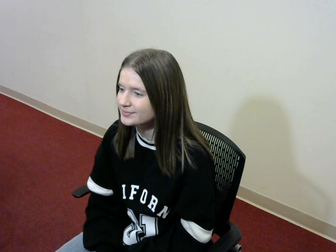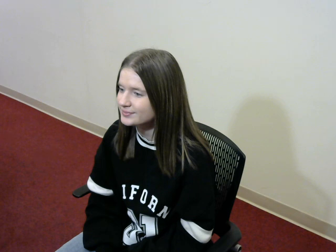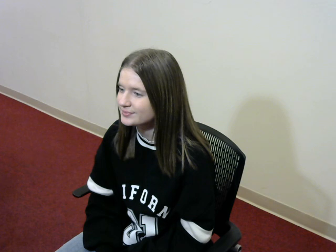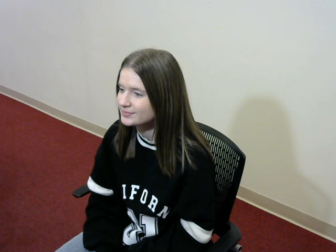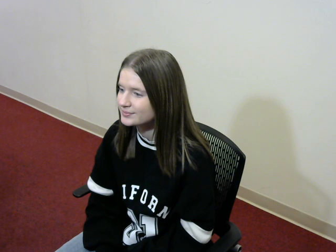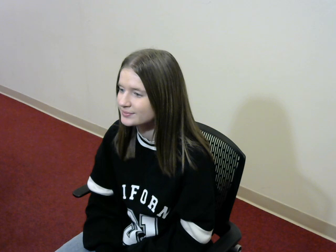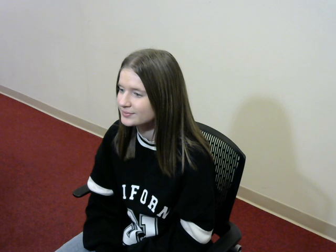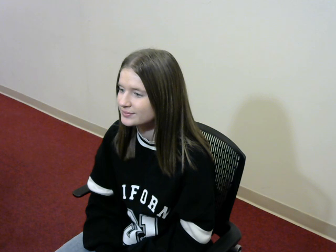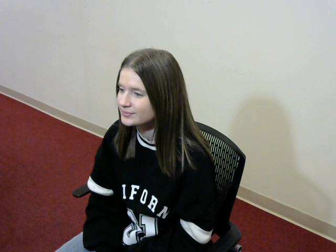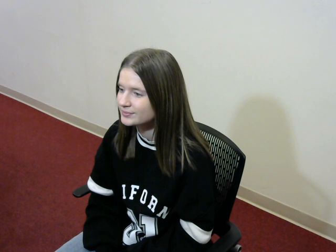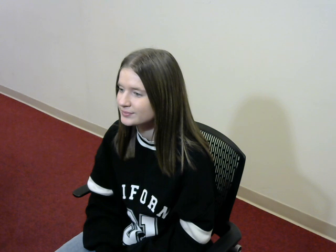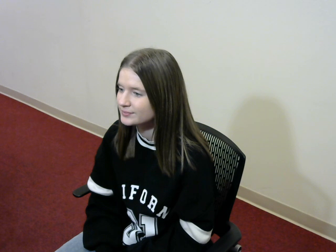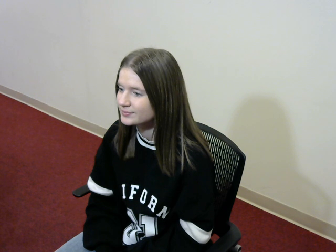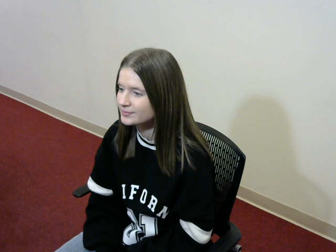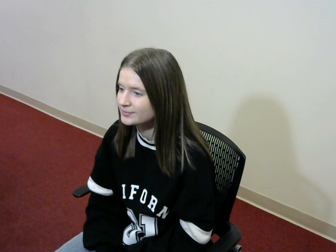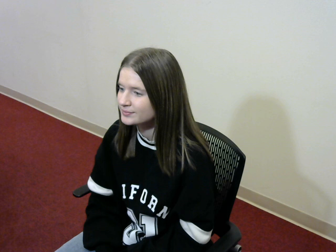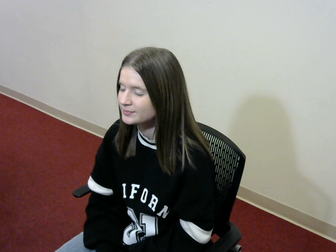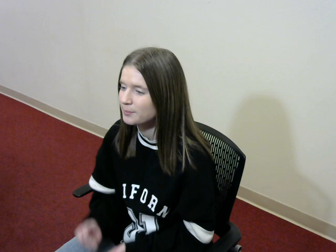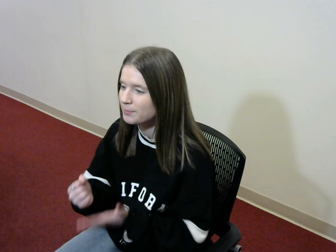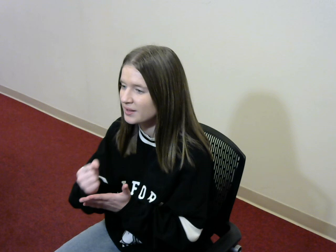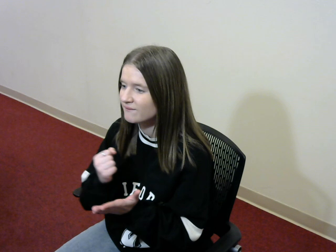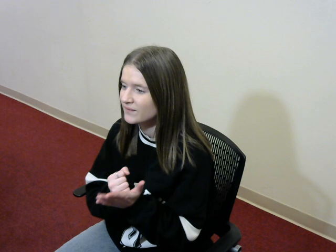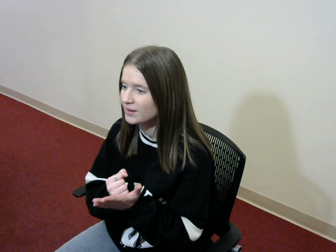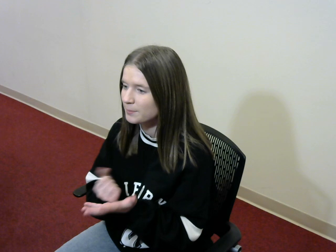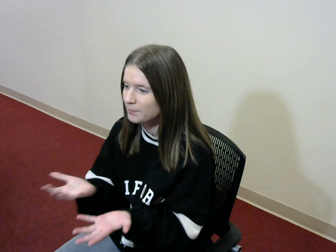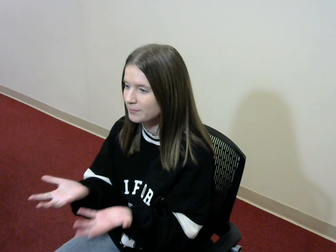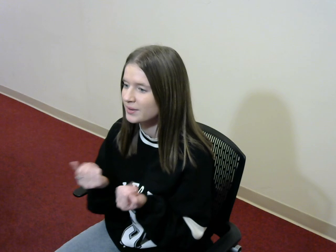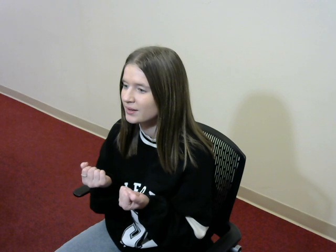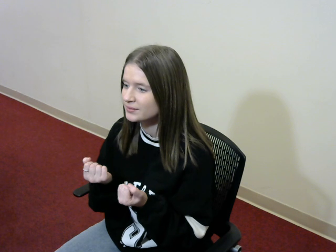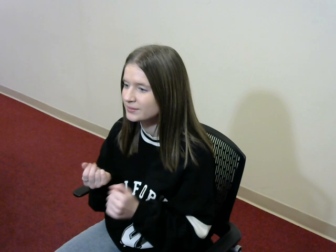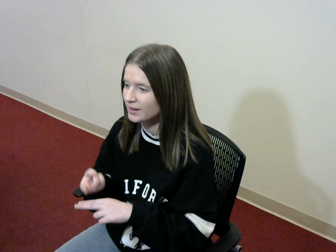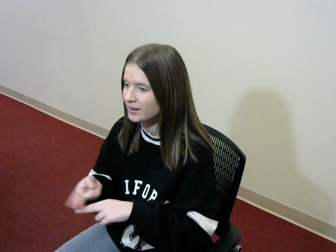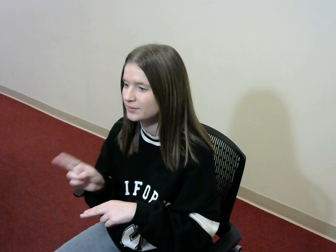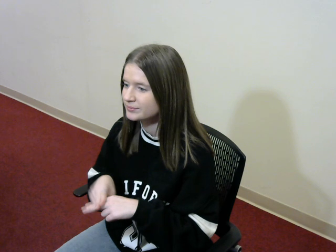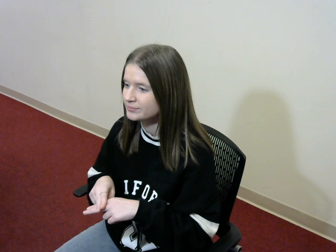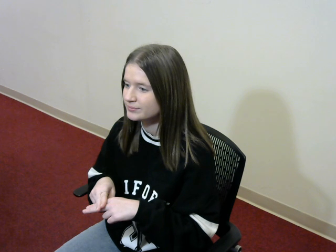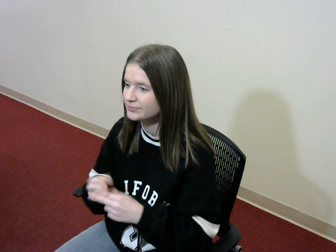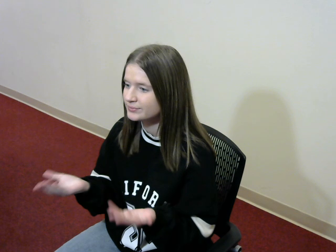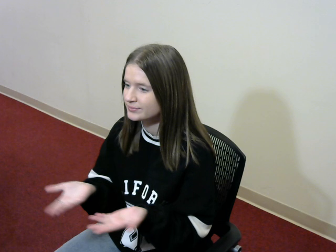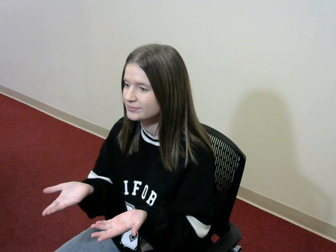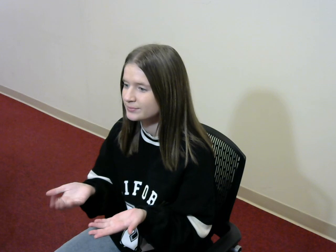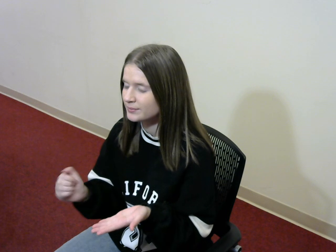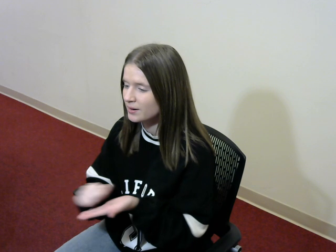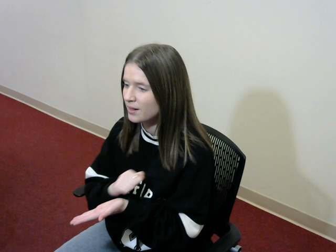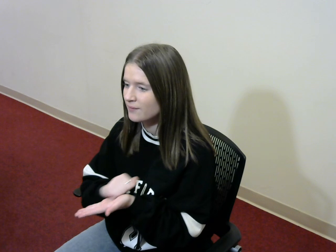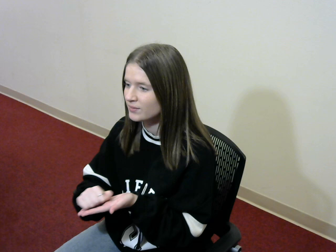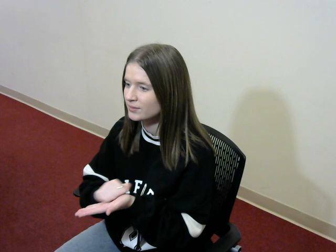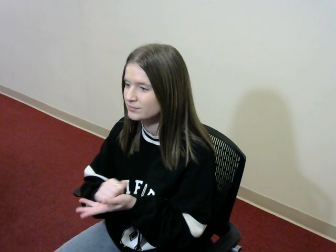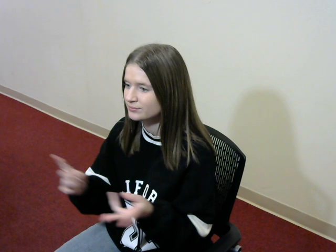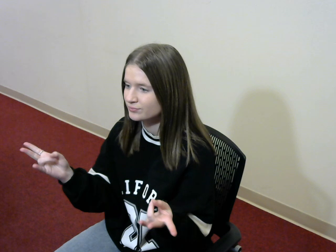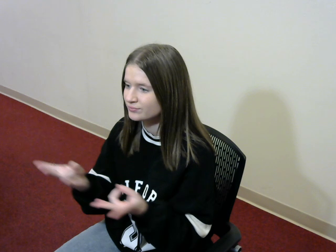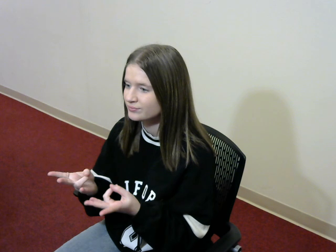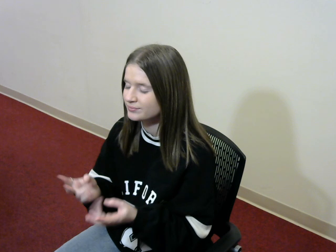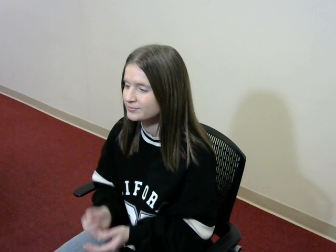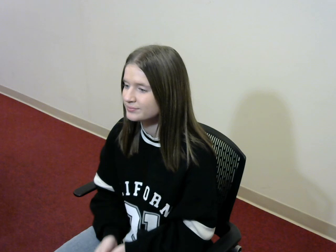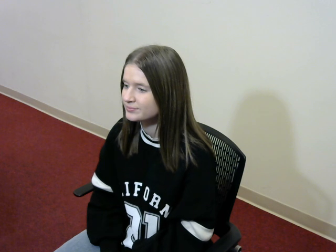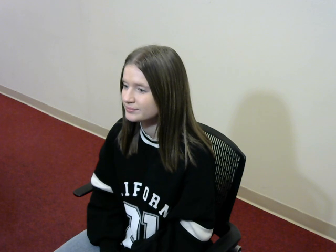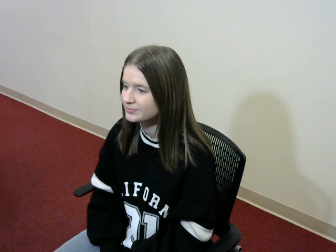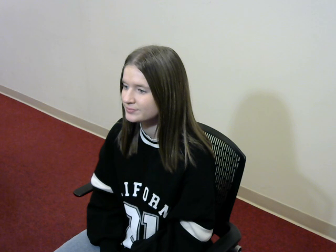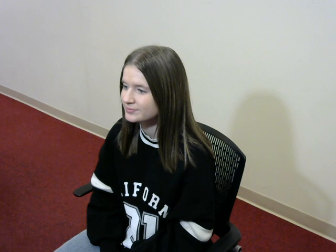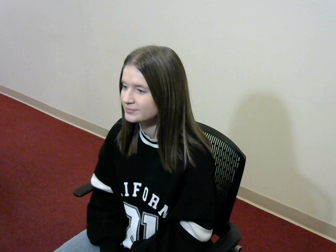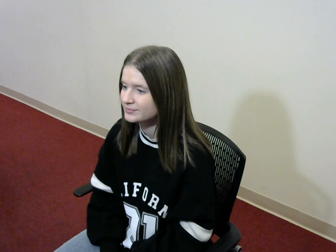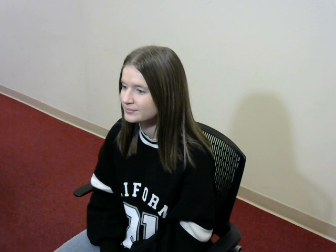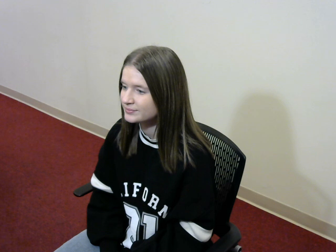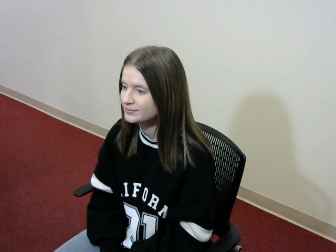Viza almaq üçün hansı sənədlər lazımdır?